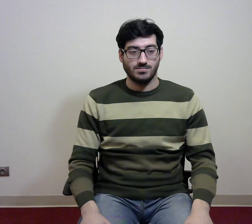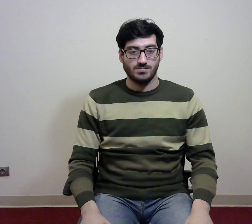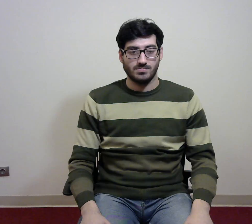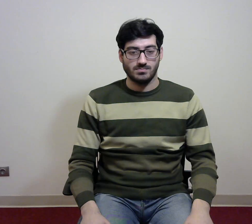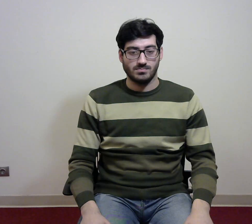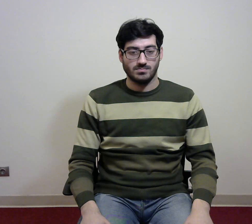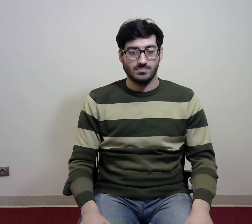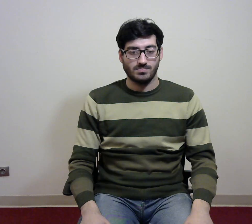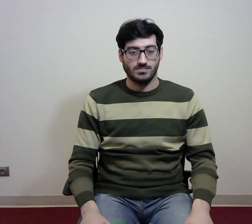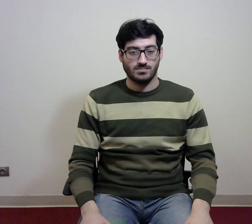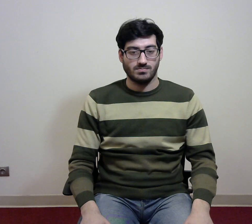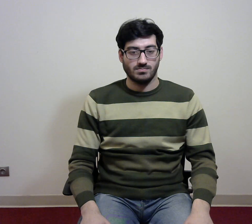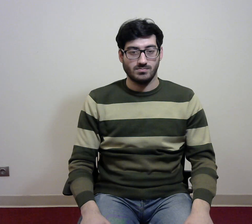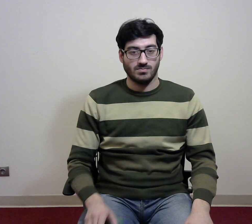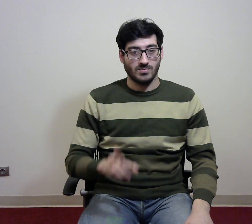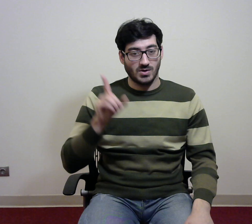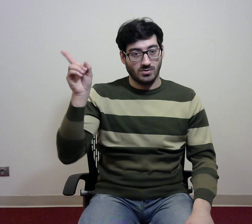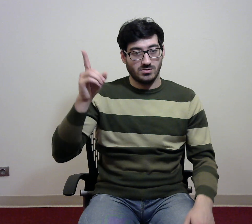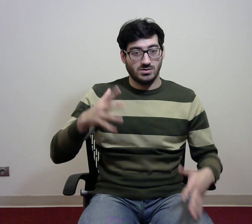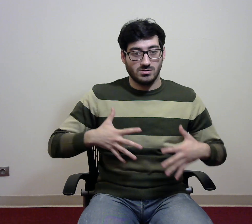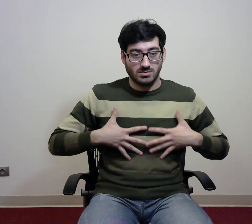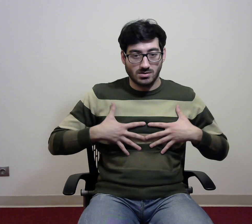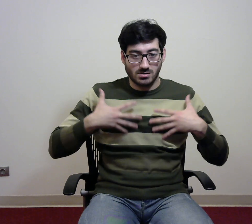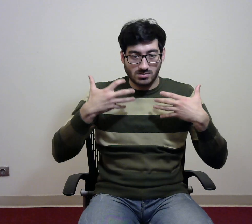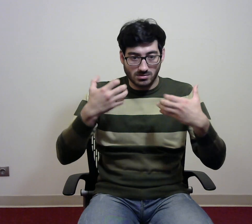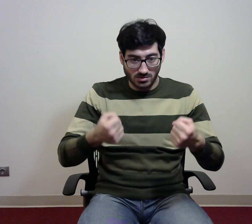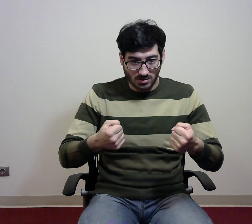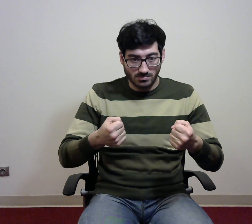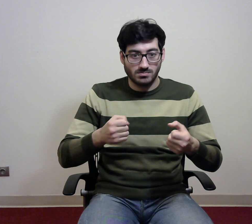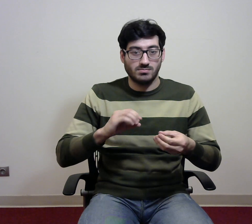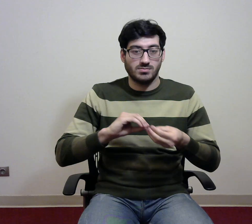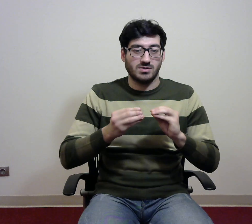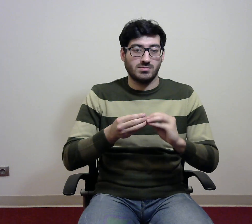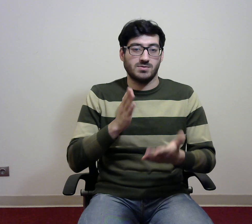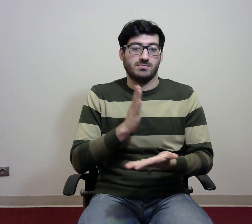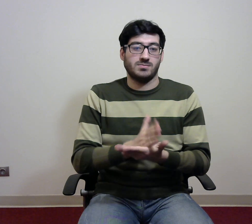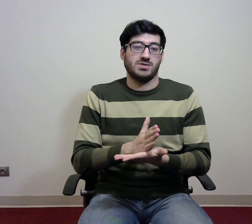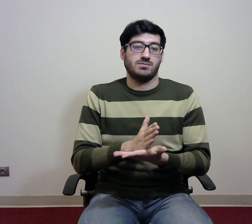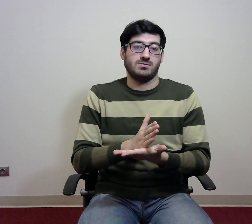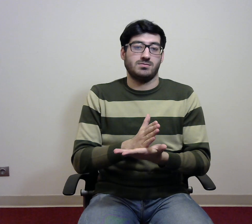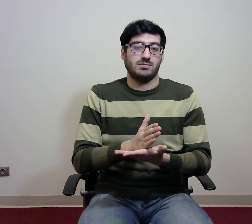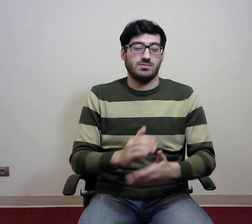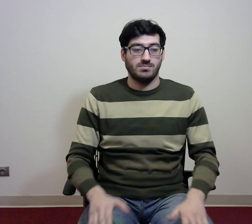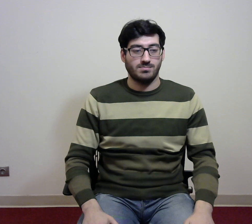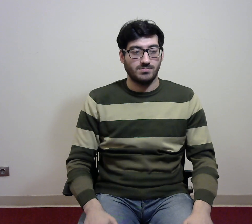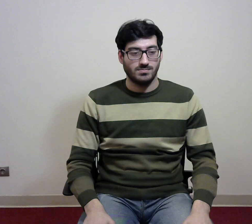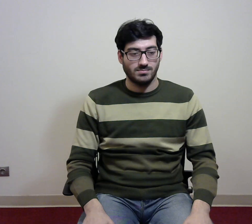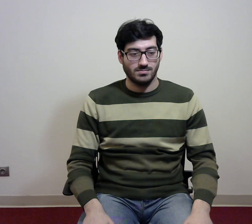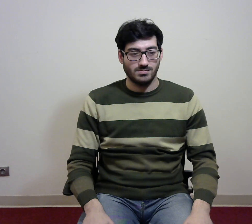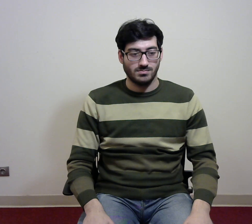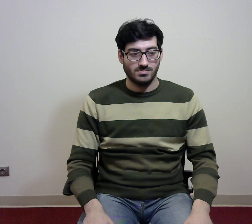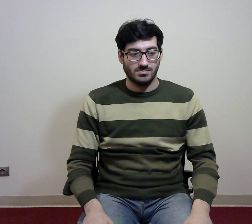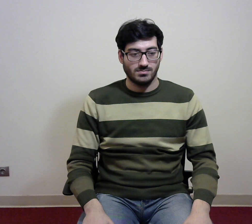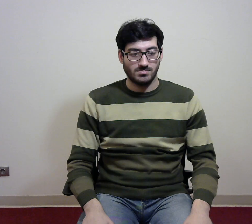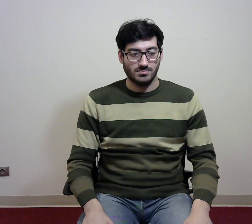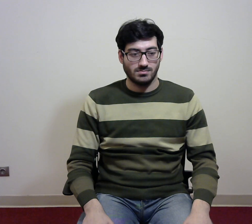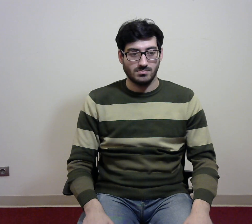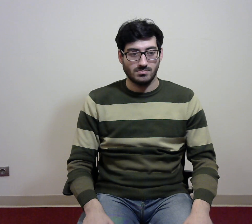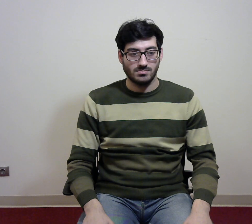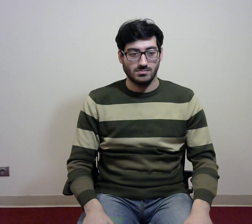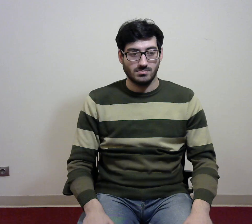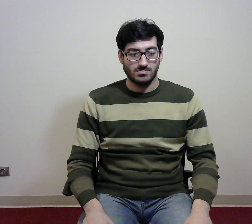Onun sağlamlıq problemi var